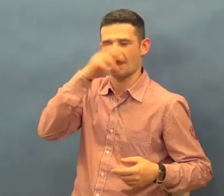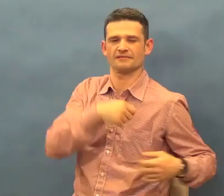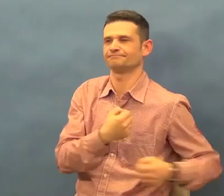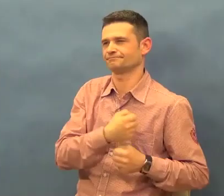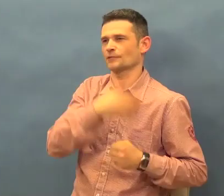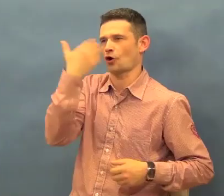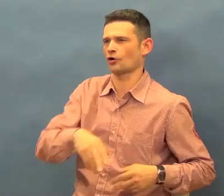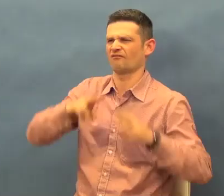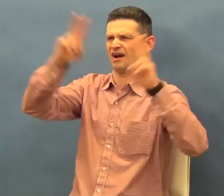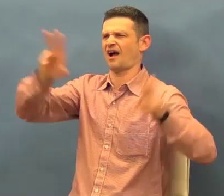Tata skończył pracę.